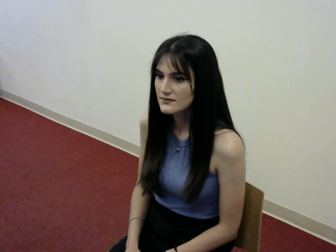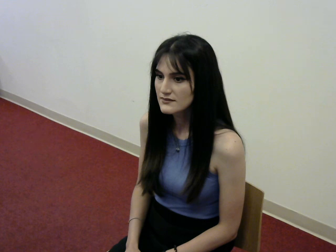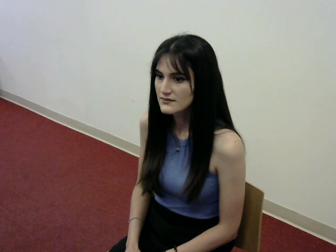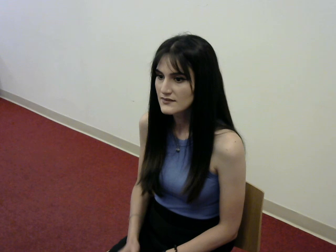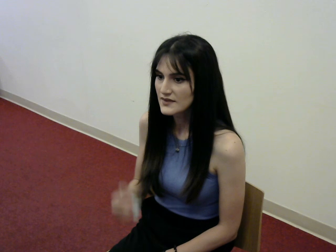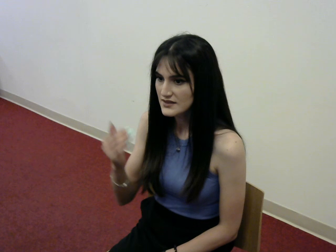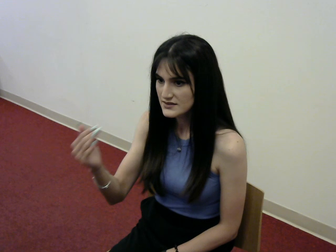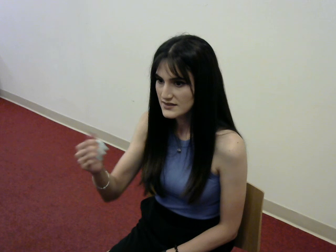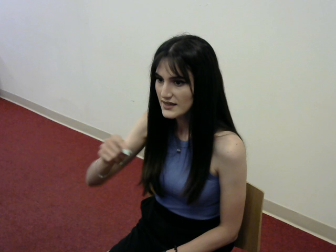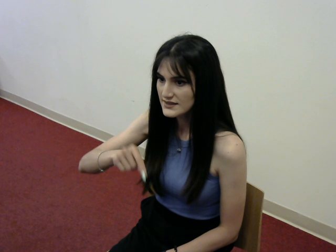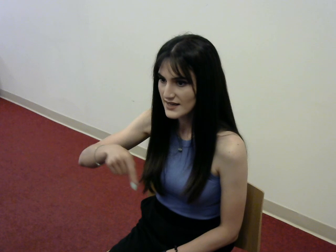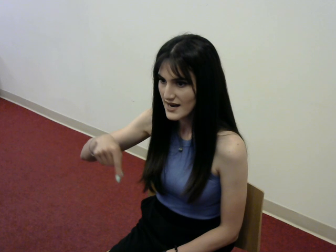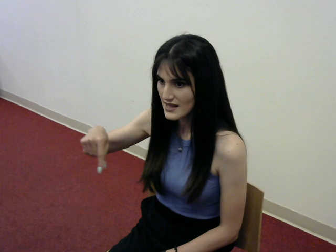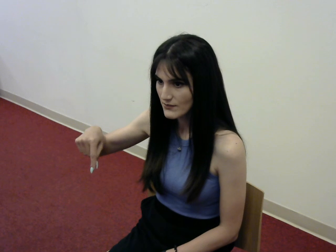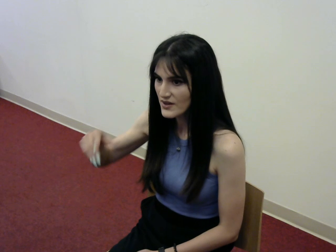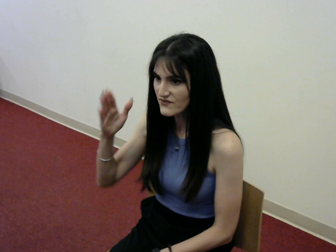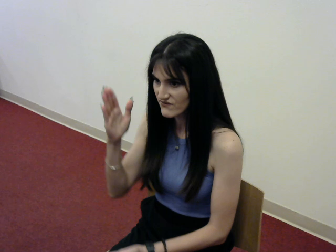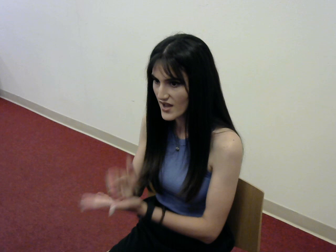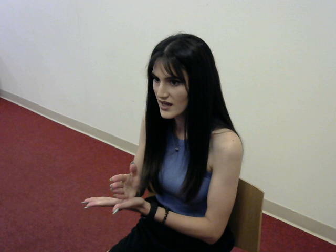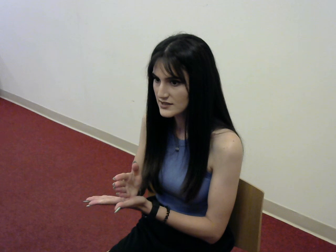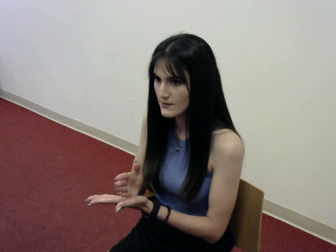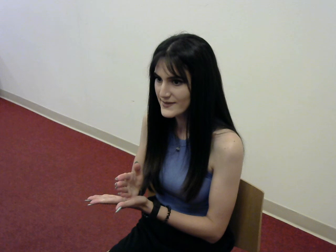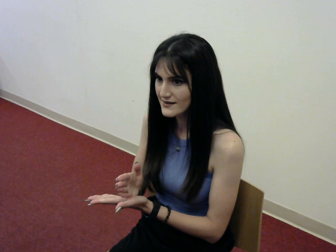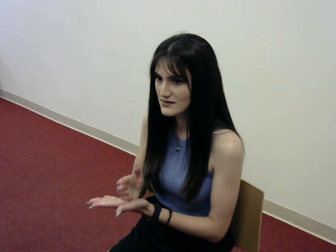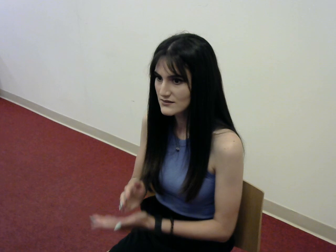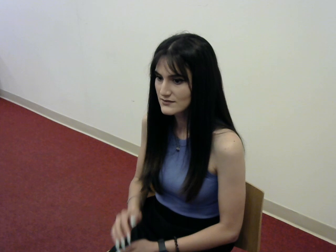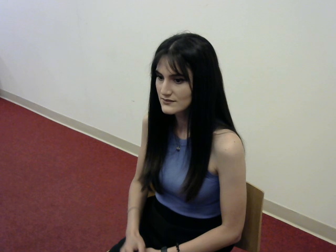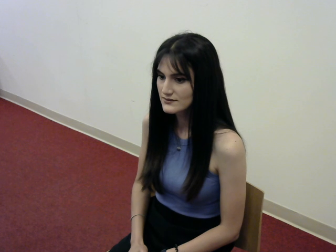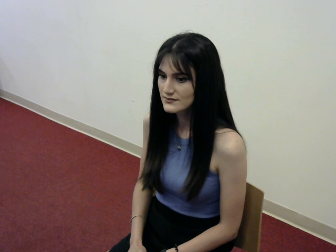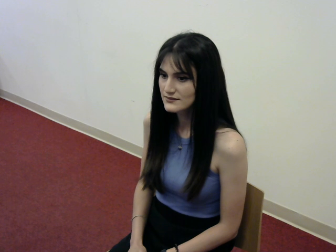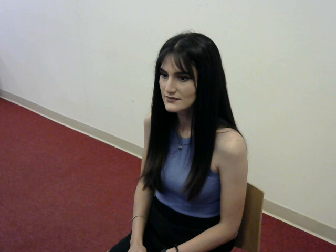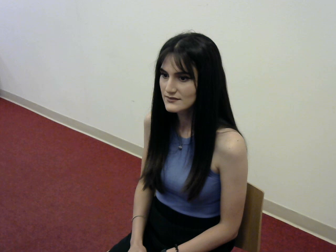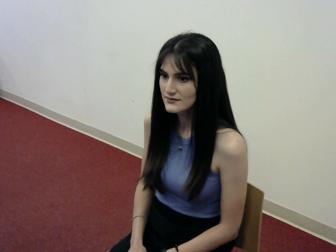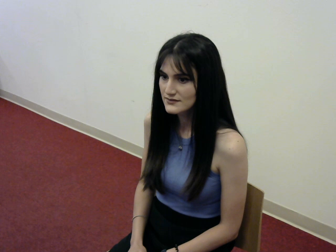Sizdə qələm varmı?